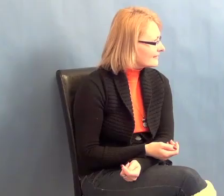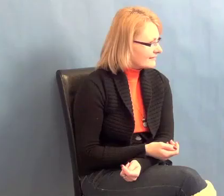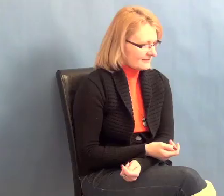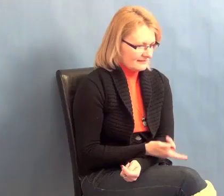Nie ma.